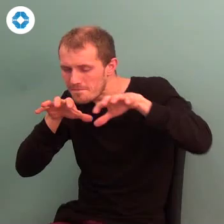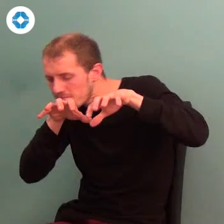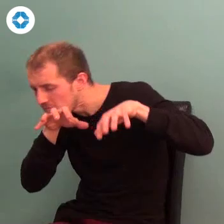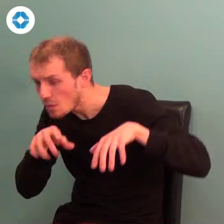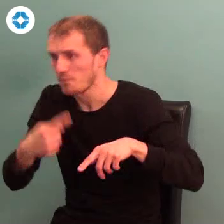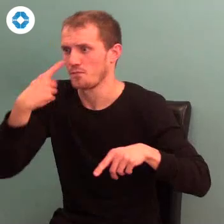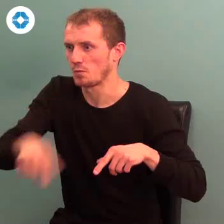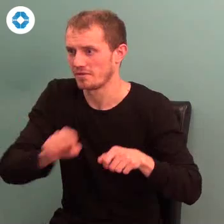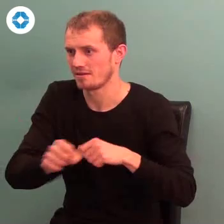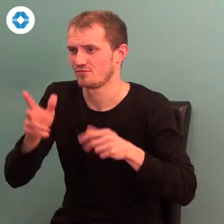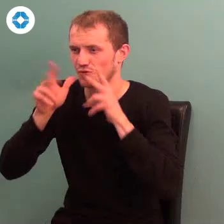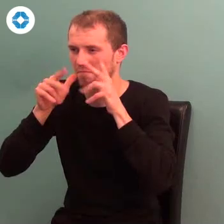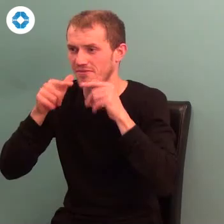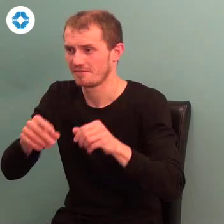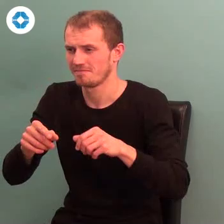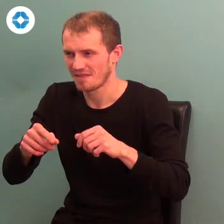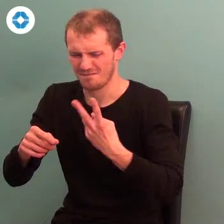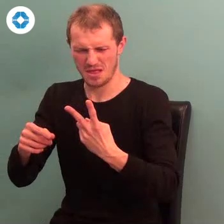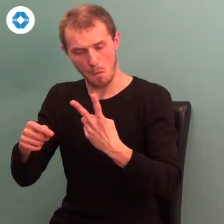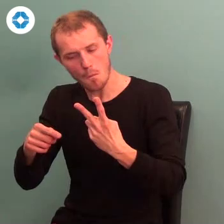Zauważają, że są tam dwie żaby.